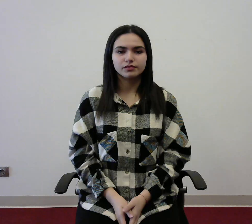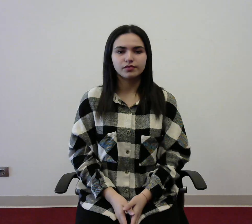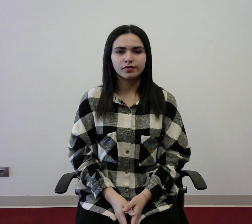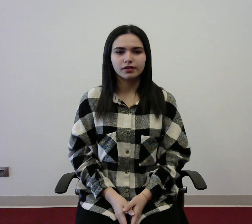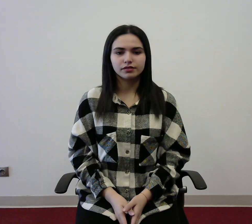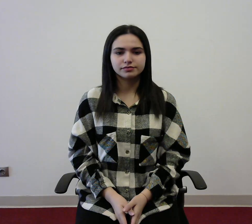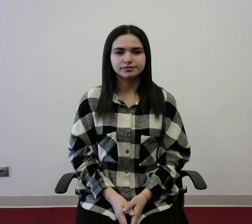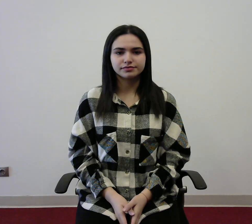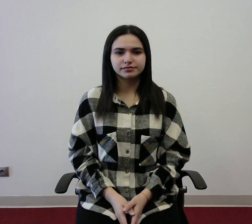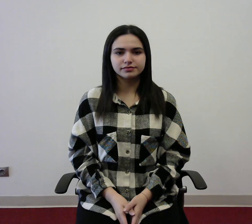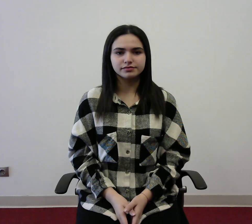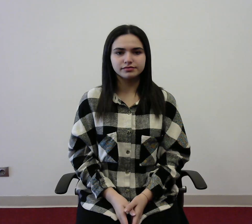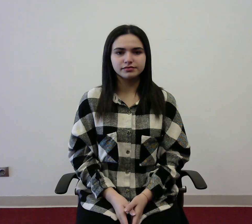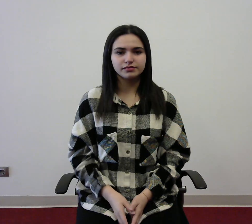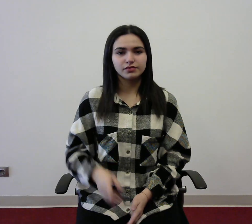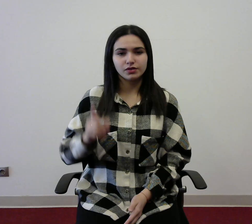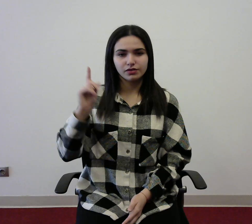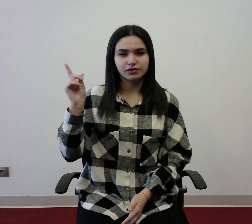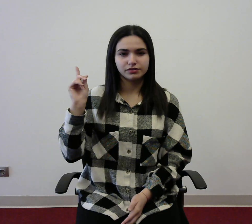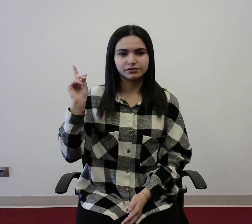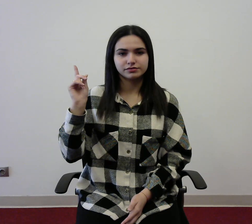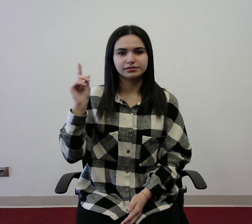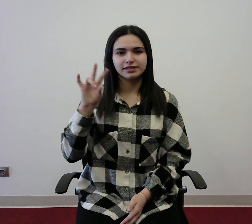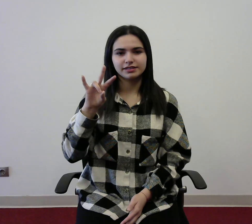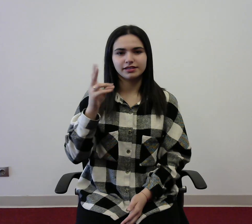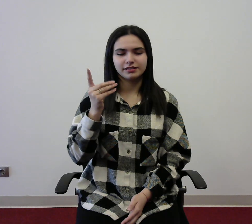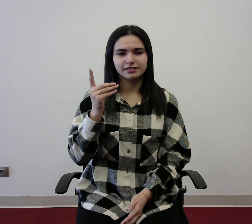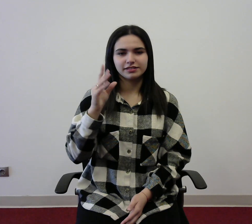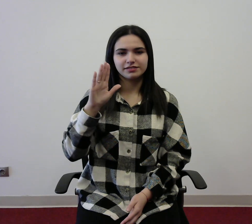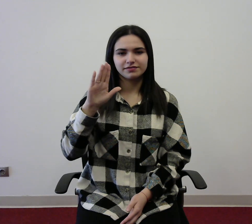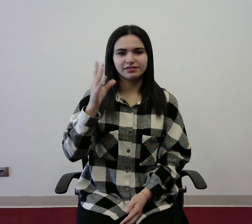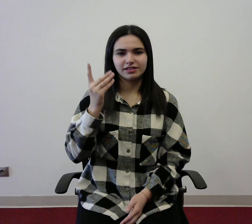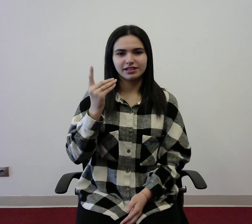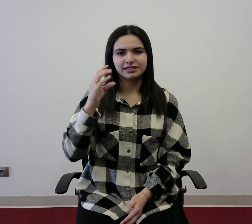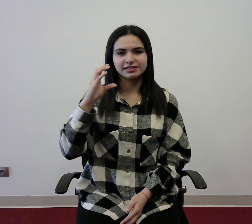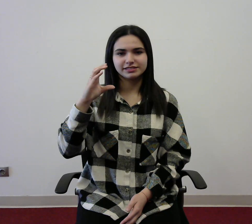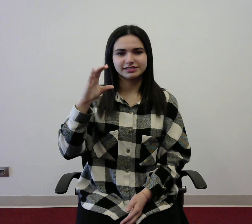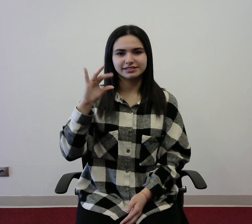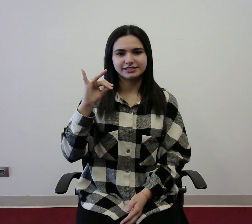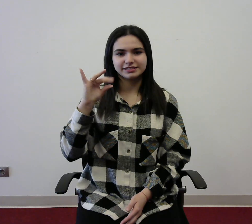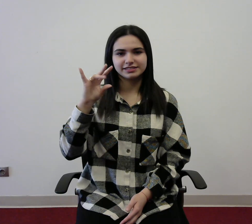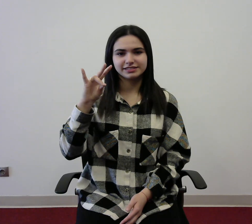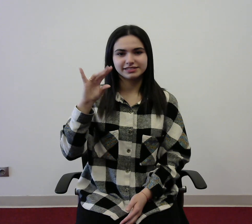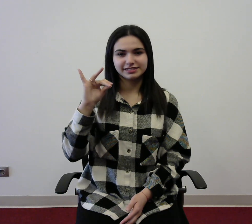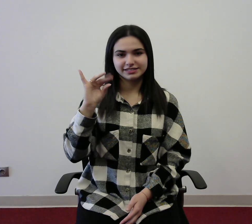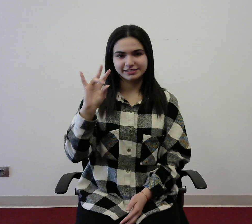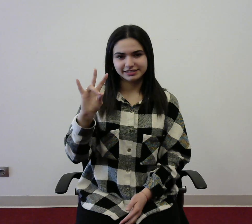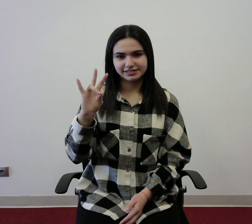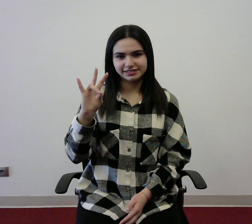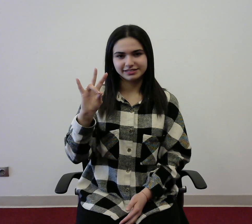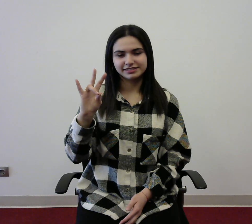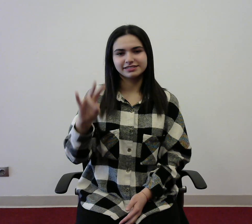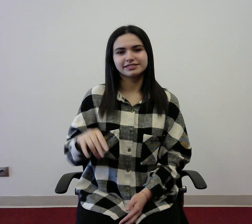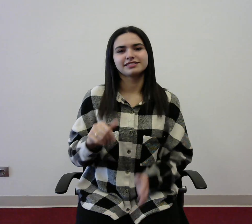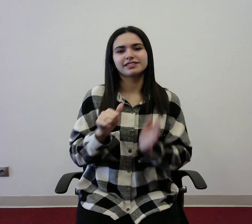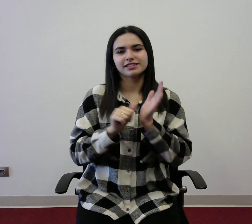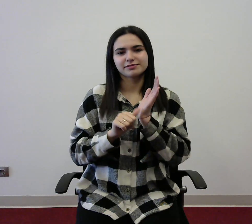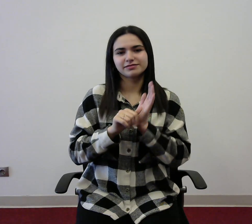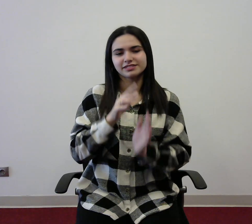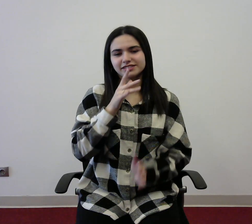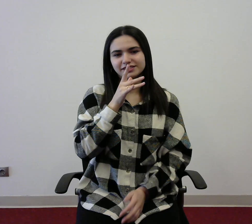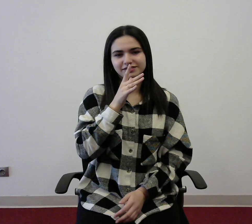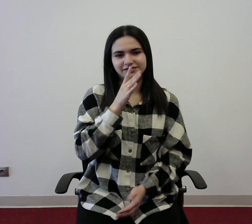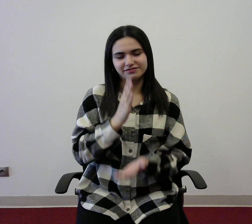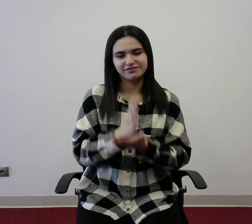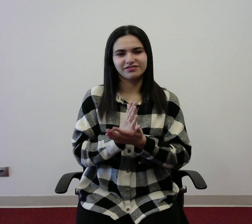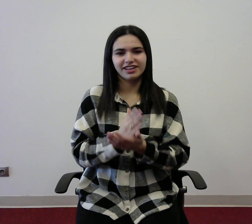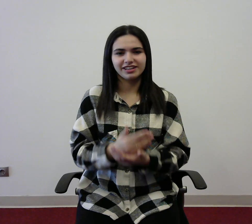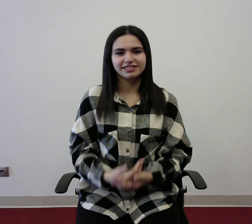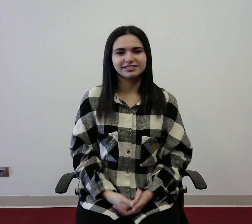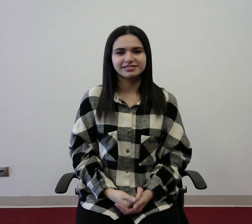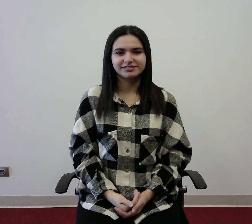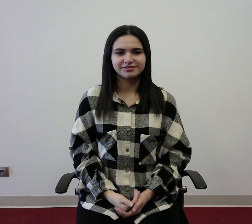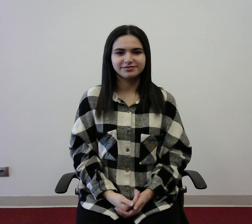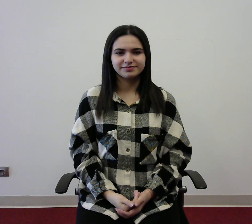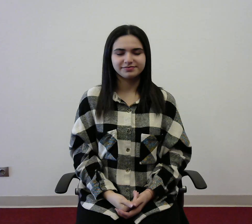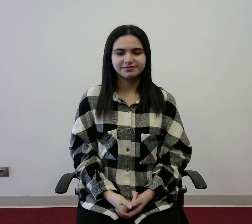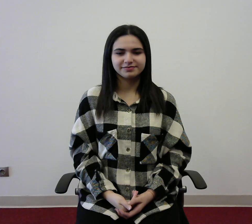Onun nəvəsinin 6 yaşı var